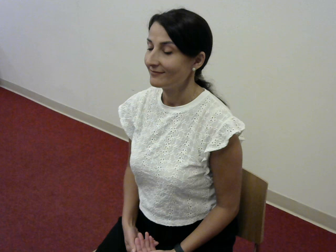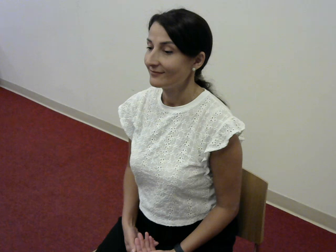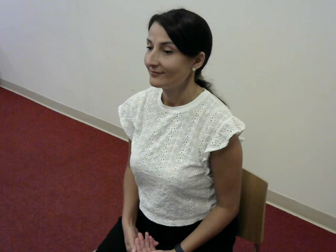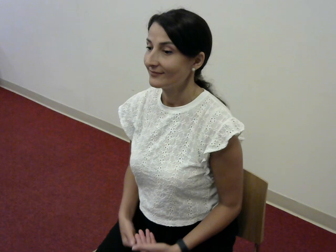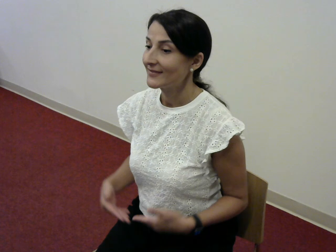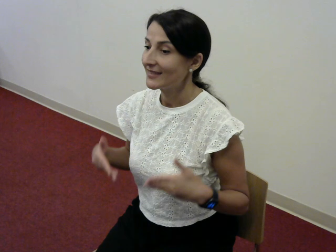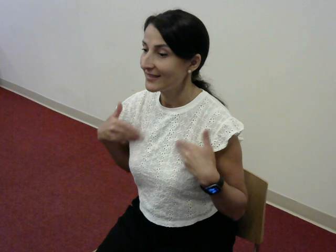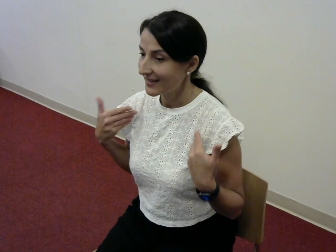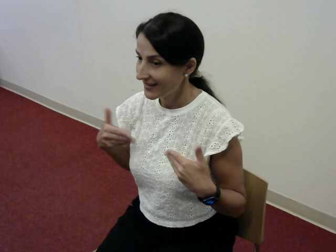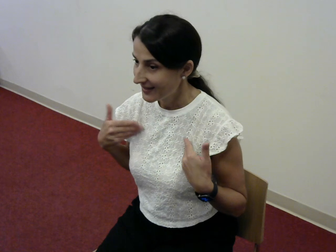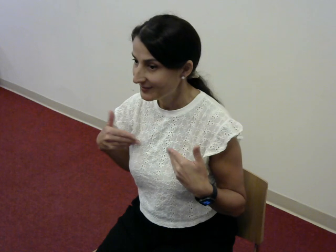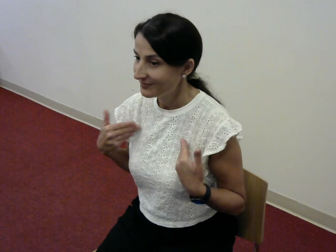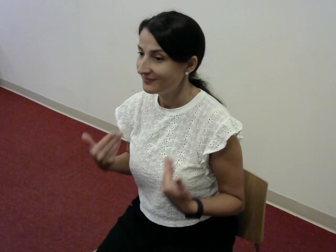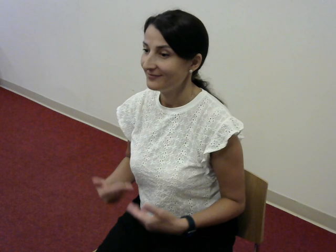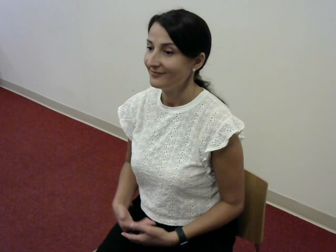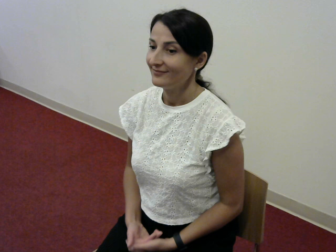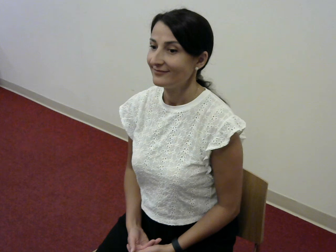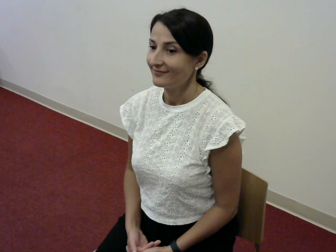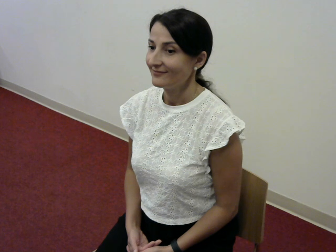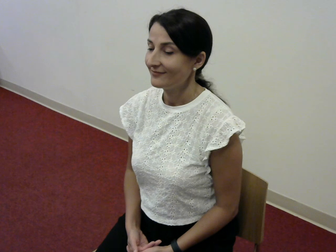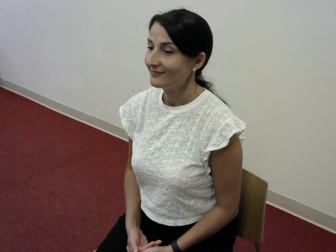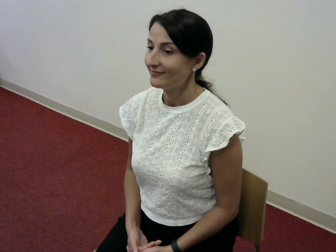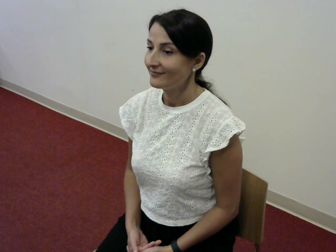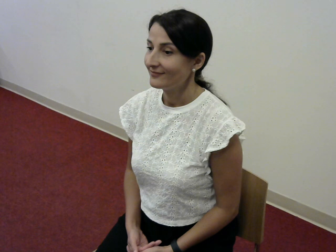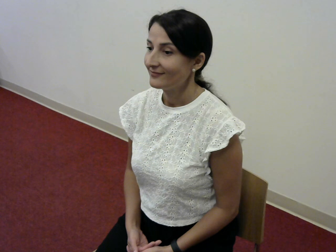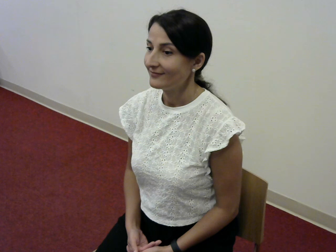Salam